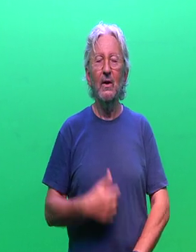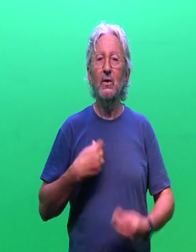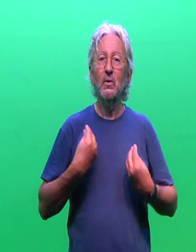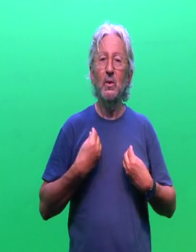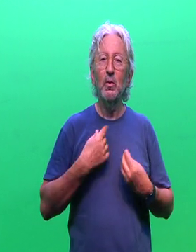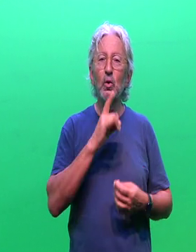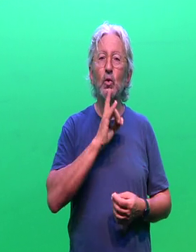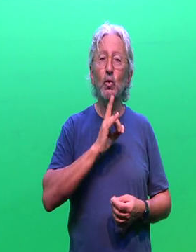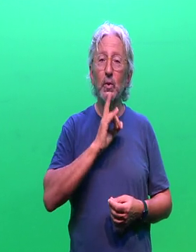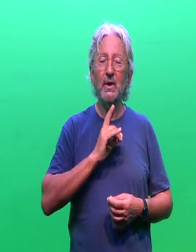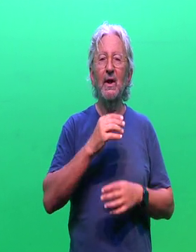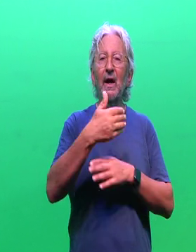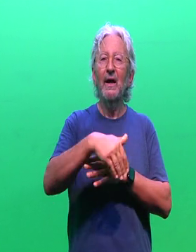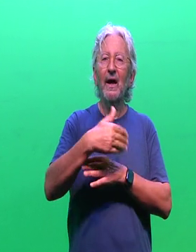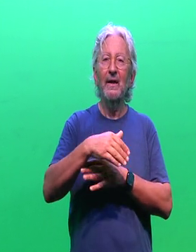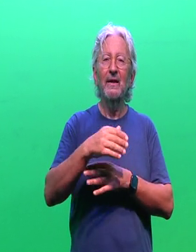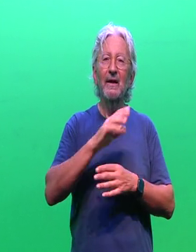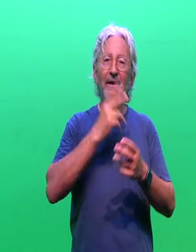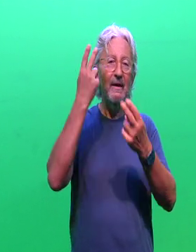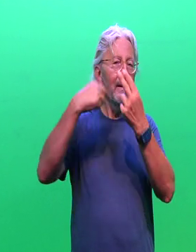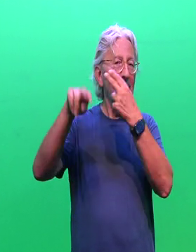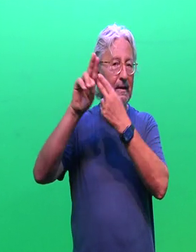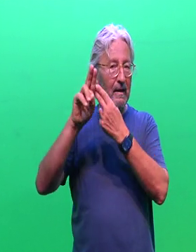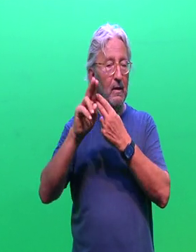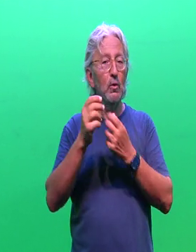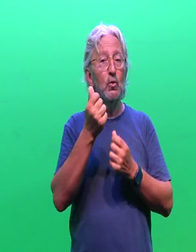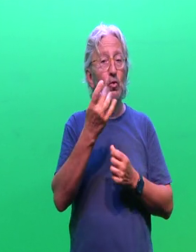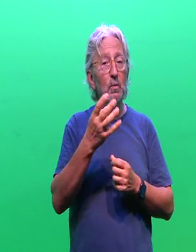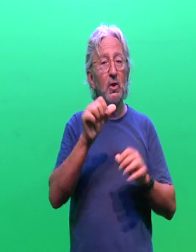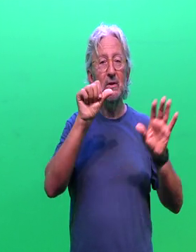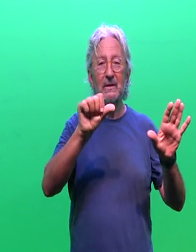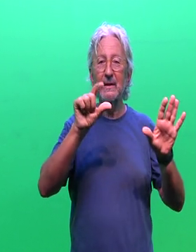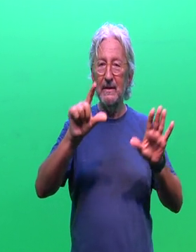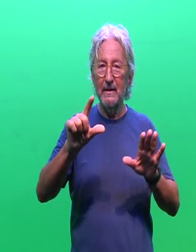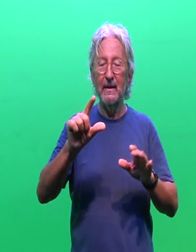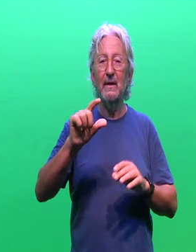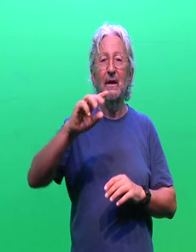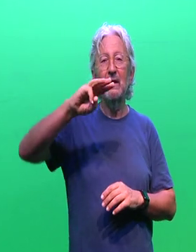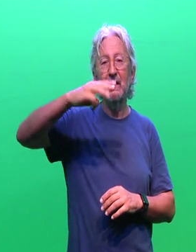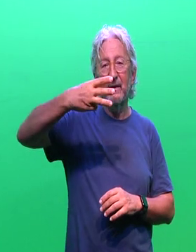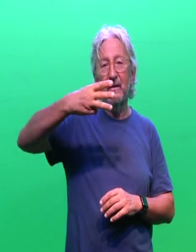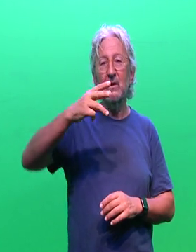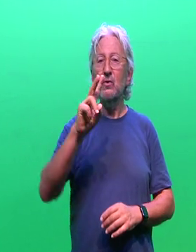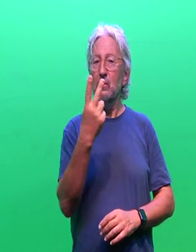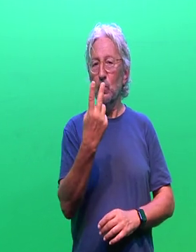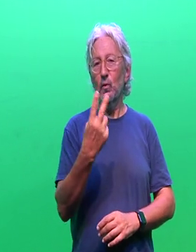Visc a Rubí, al carrer Generalitat número seixanta-set, al tercer segona.